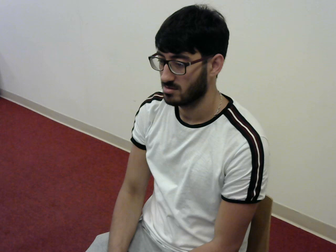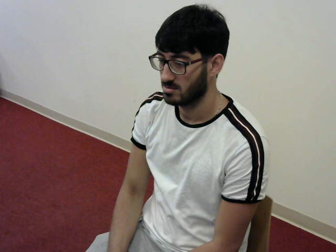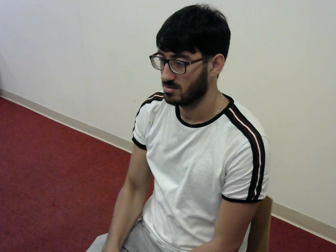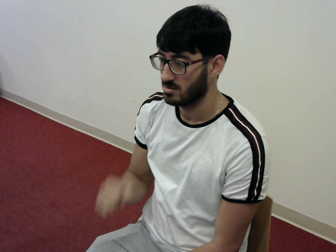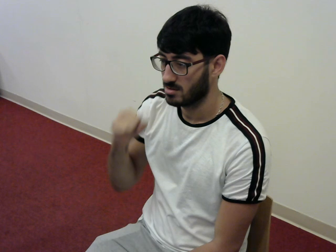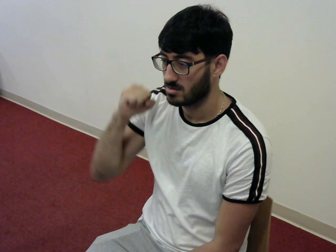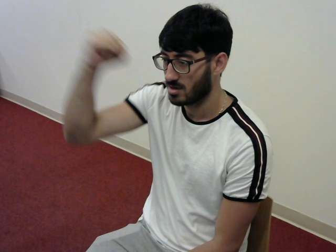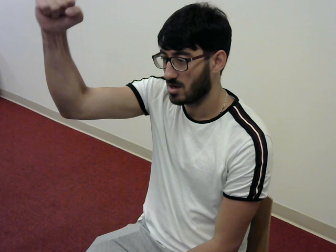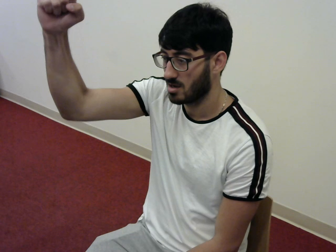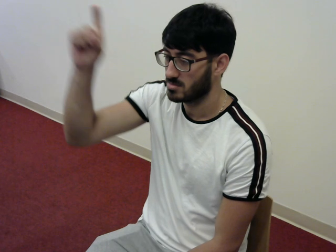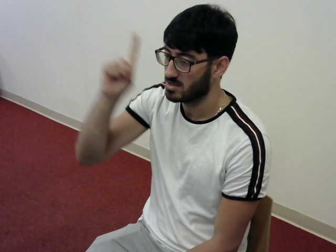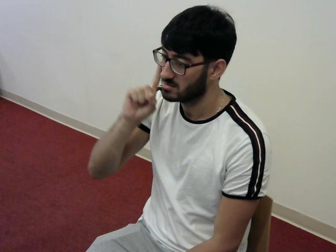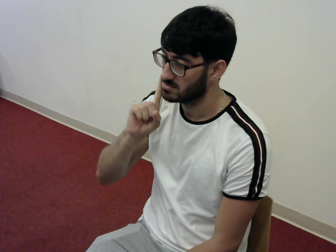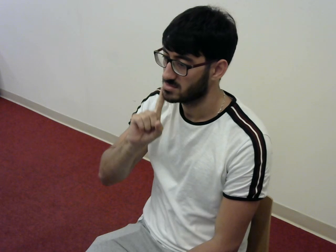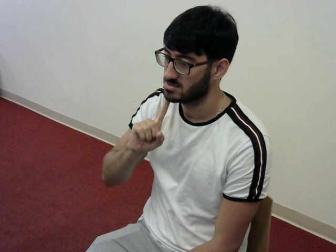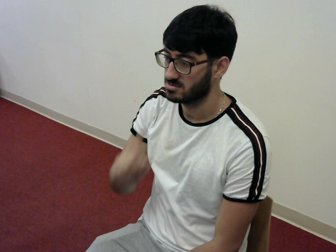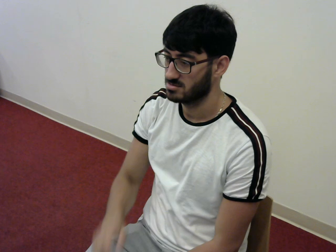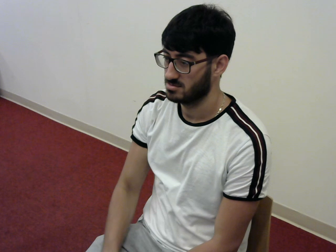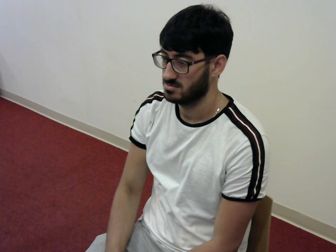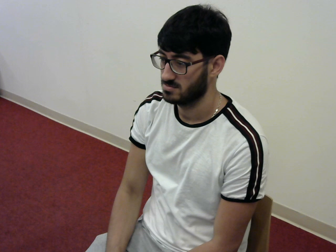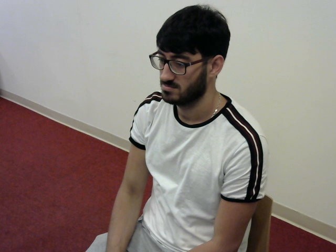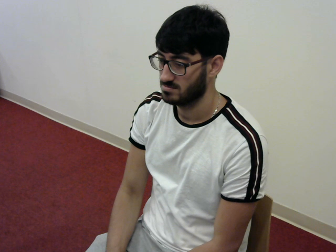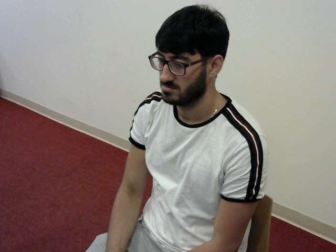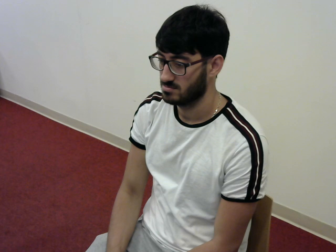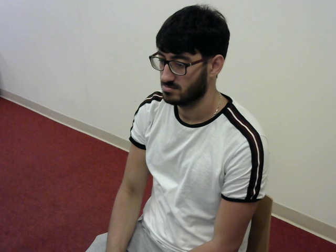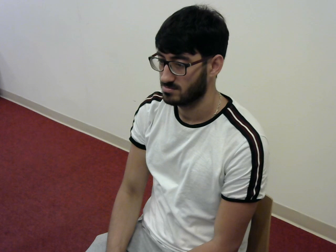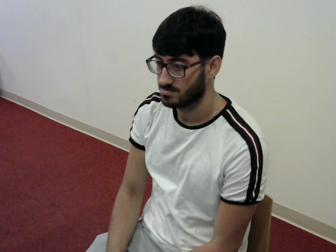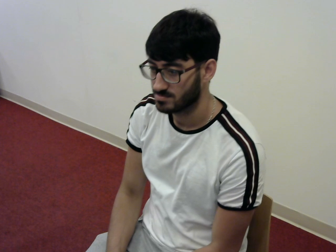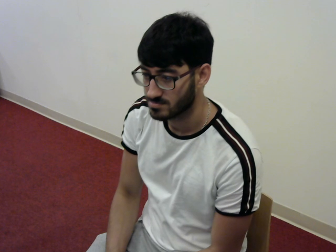Qarabağ Azərbaycandır!